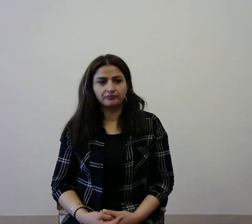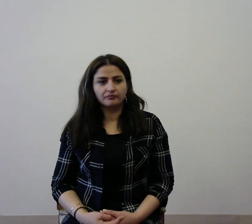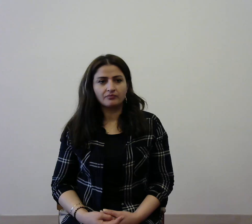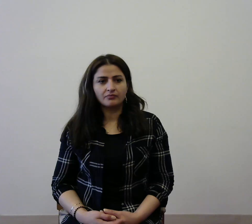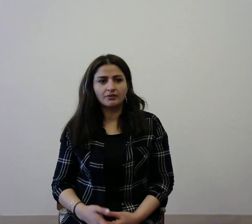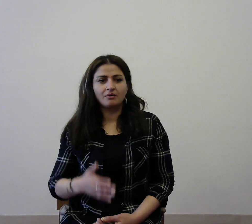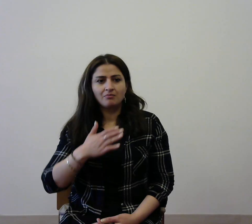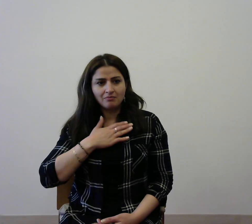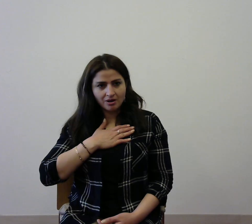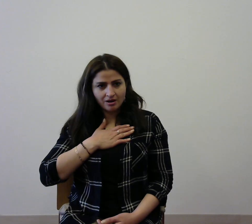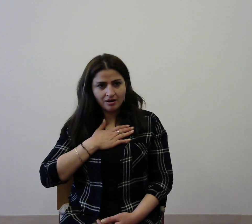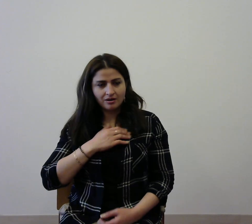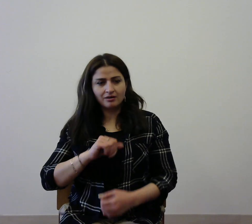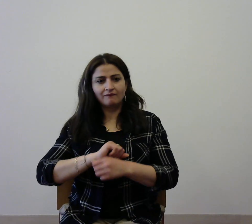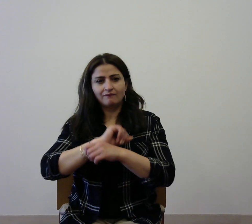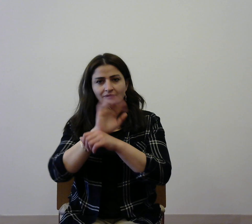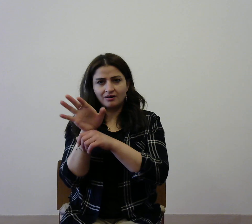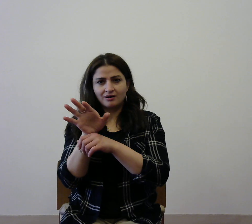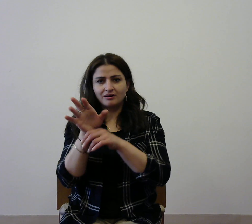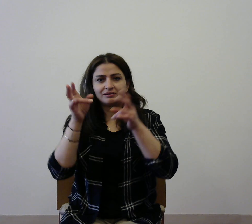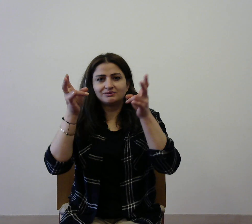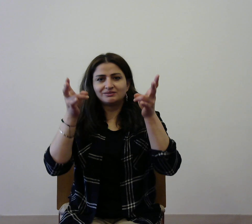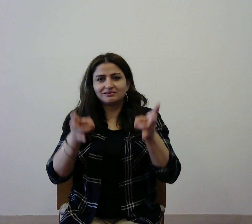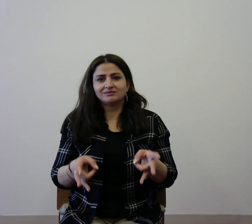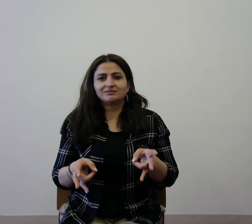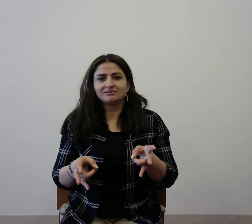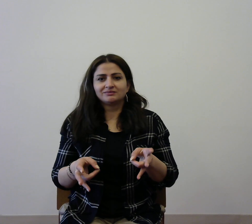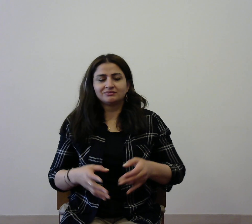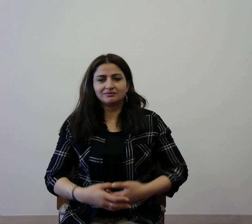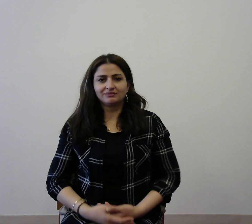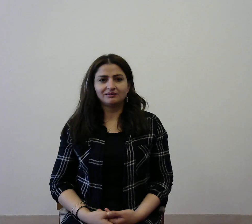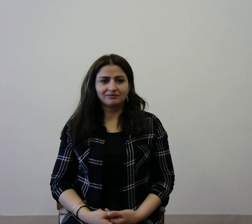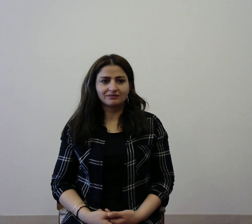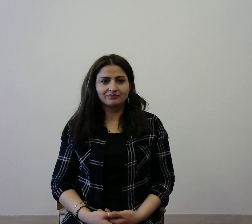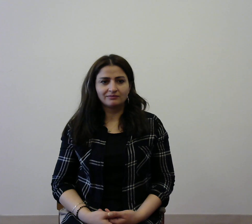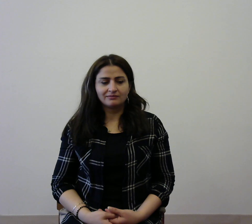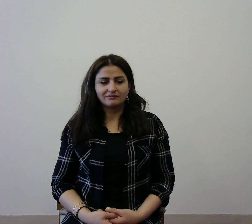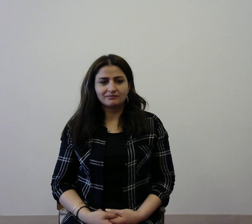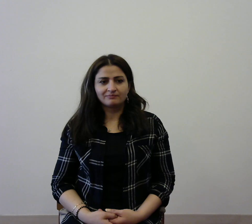Mən Covid-ə tutulmuşam